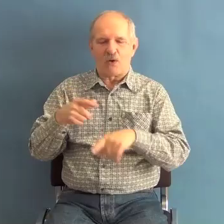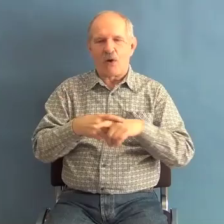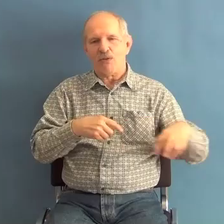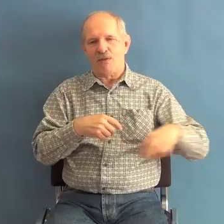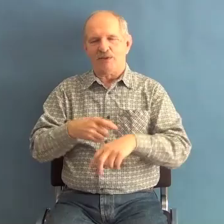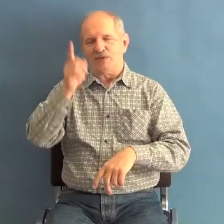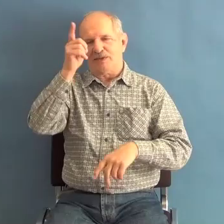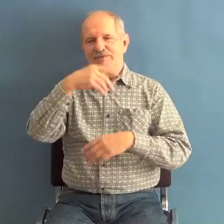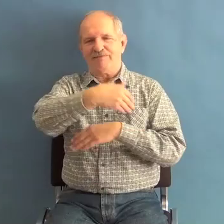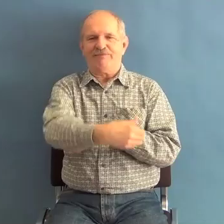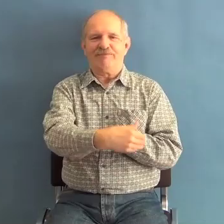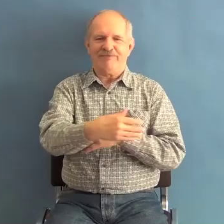Zakaz przechodzenia z koniem.